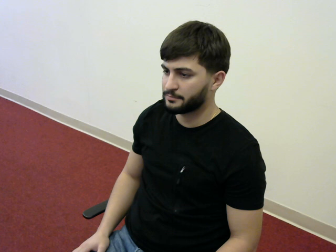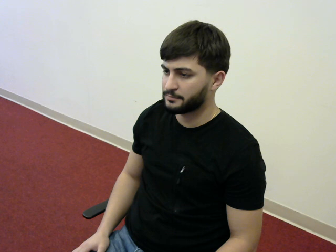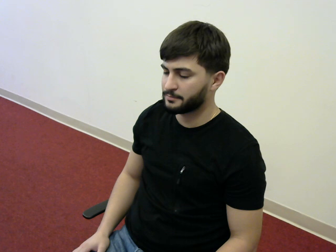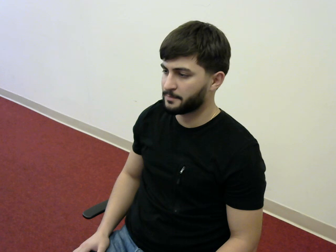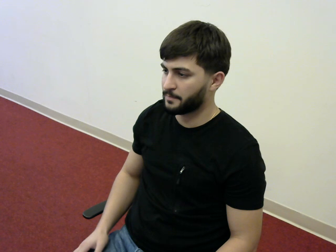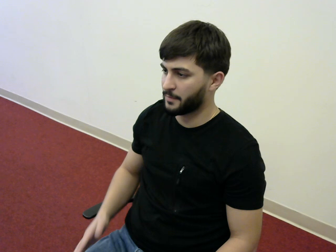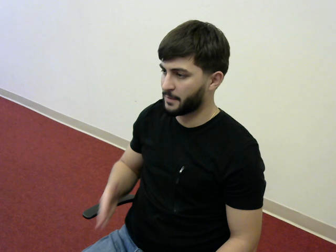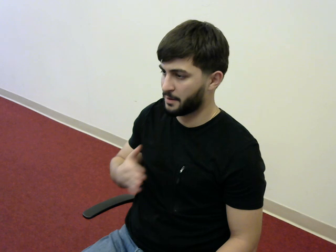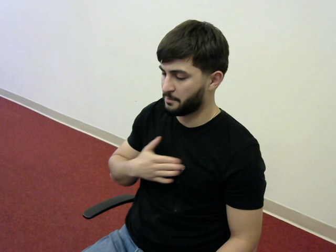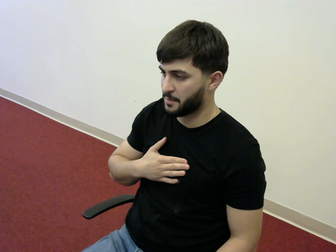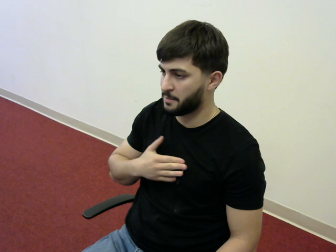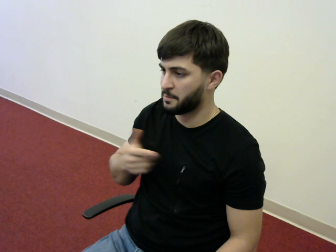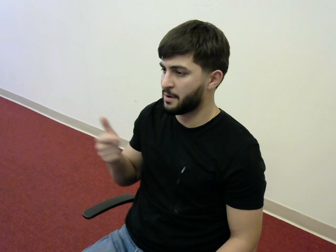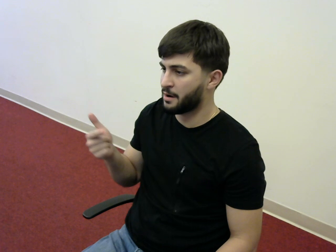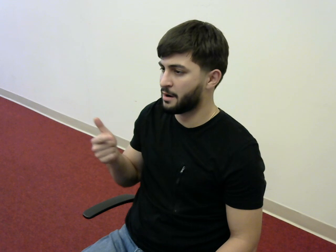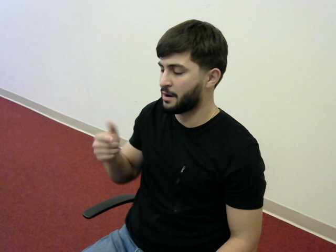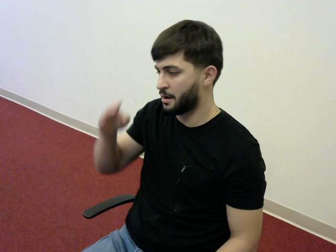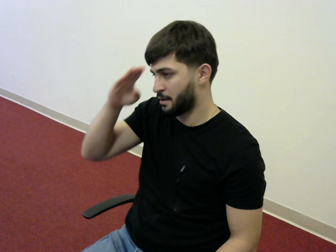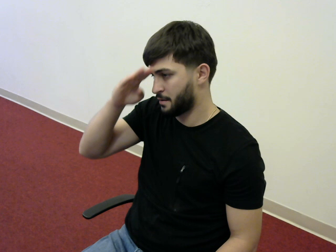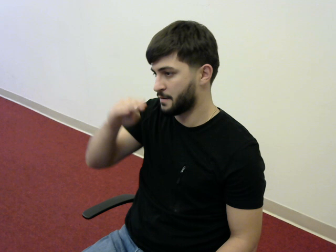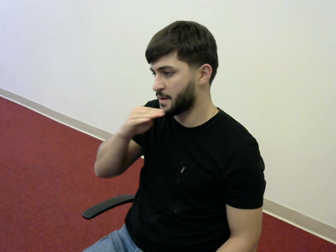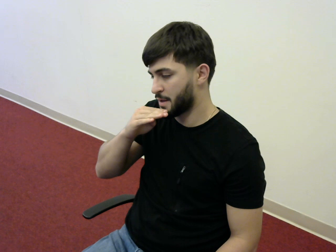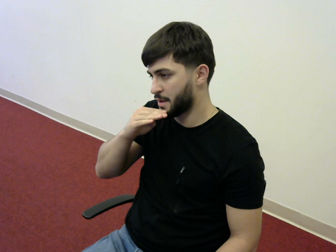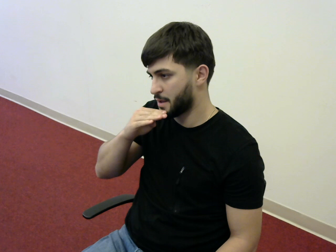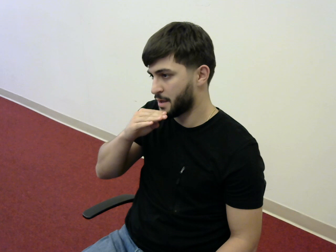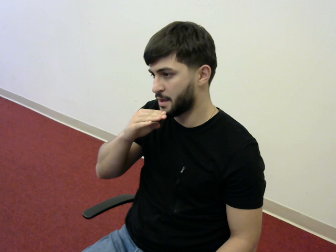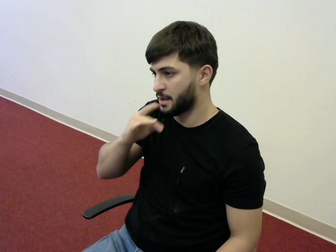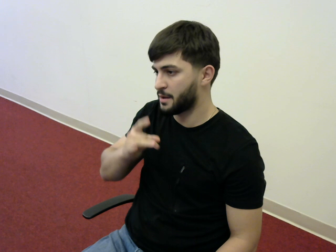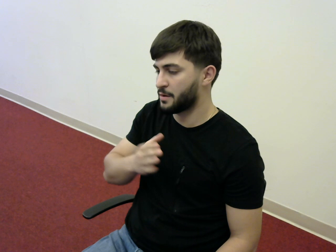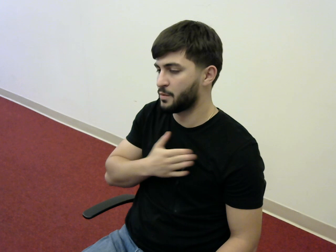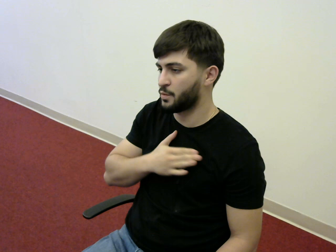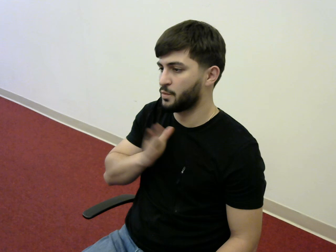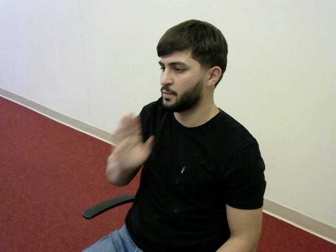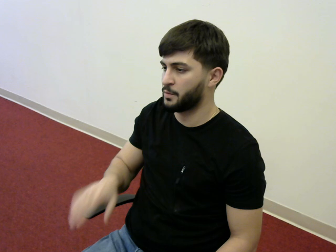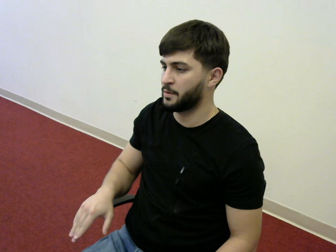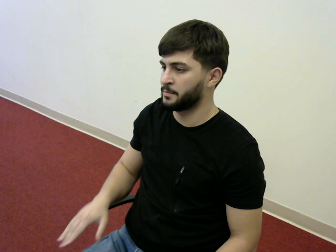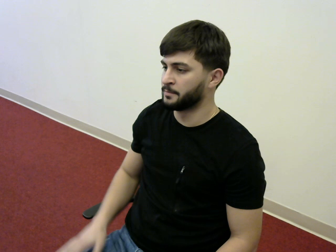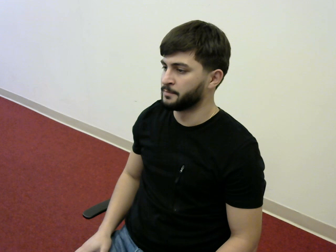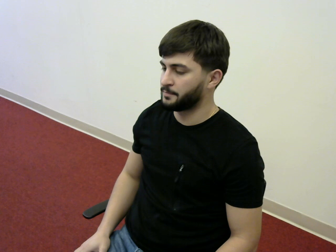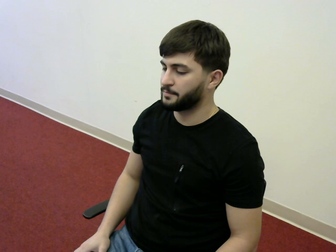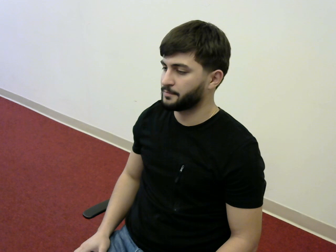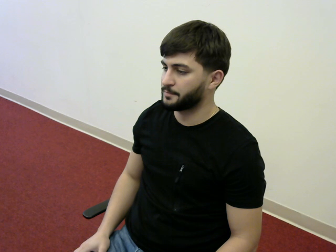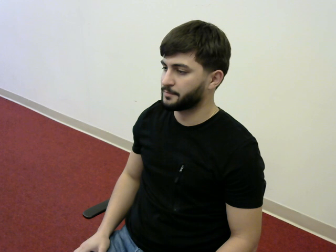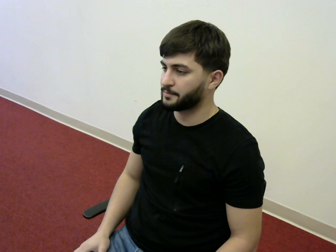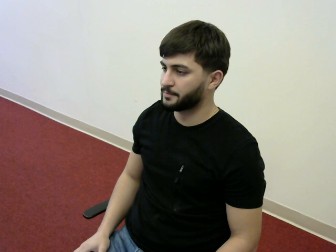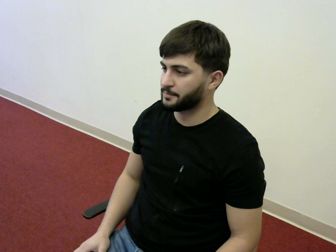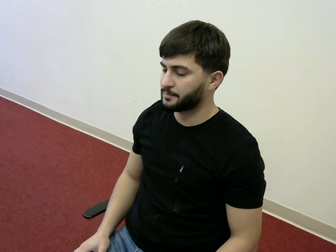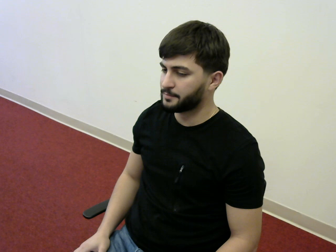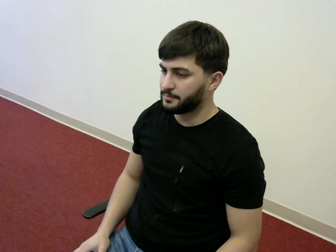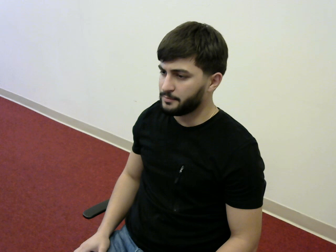Mənim qayınatam rəhmətə gedib